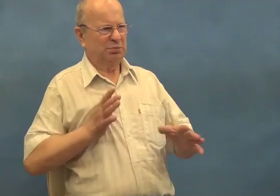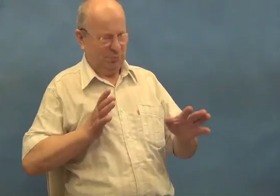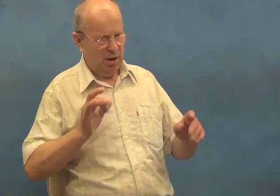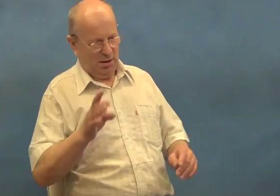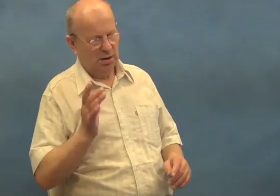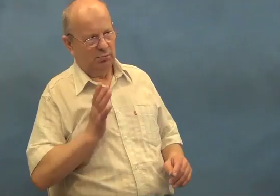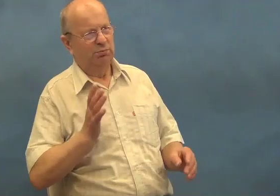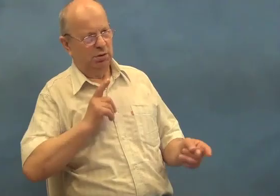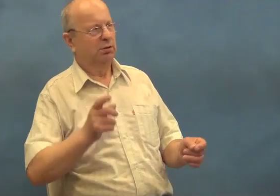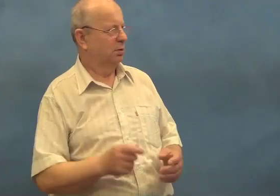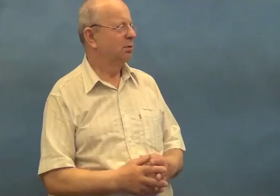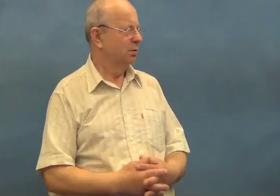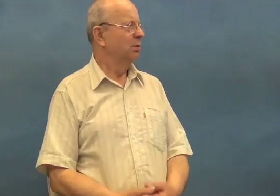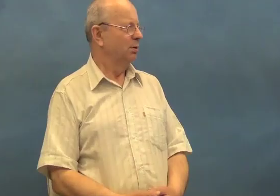Tak, to jest niebezpieczne.